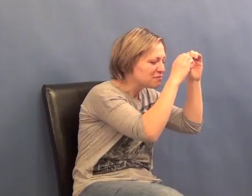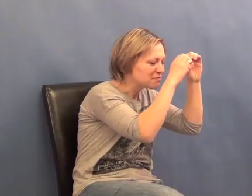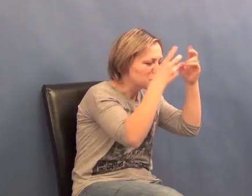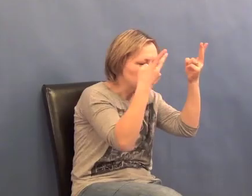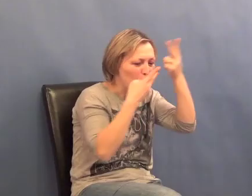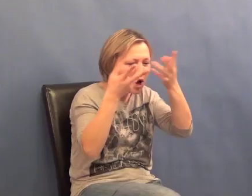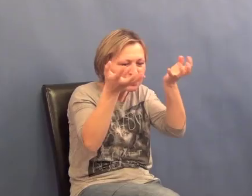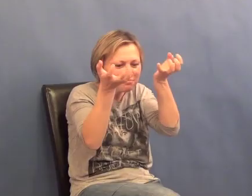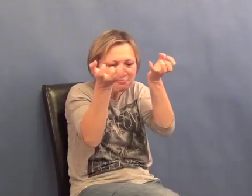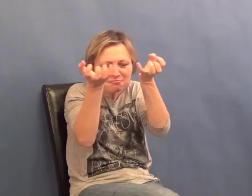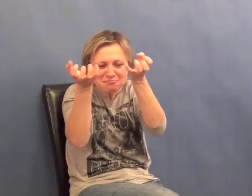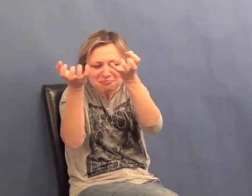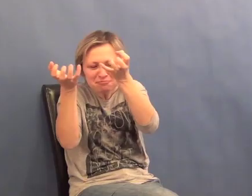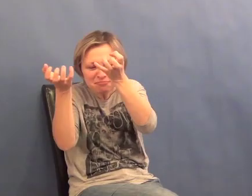Szuka przez lornetkę.